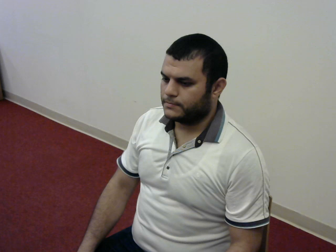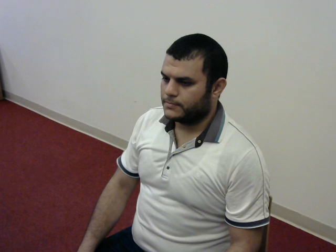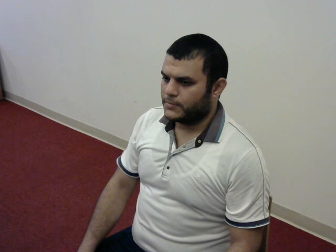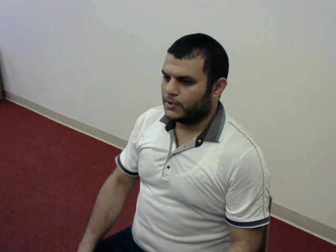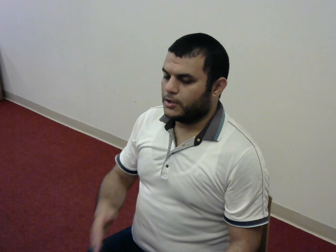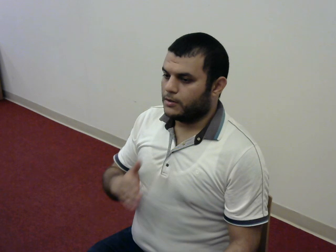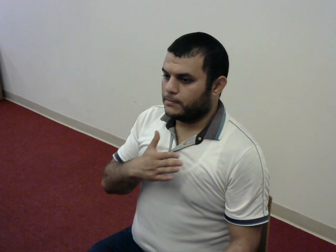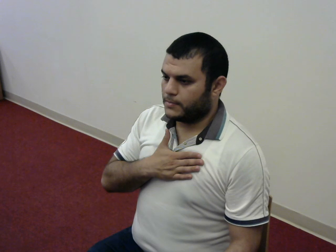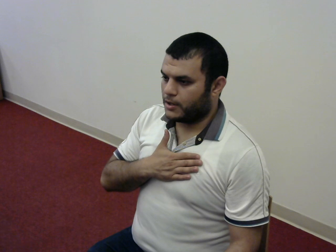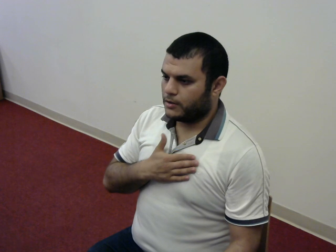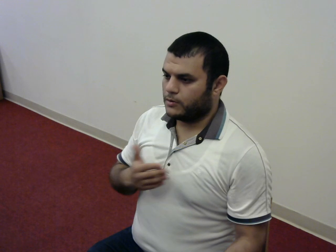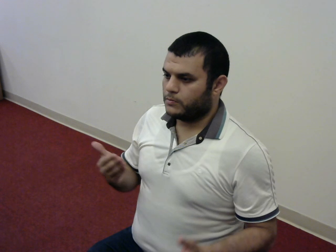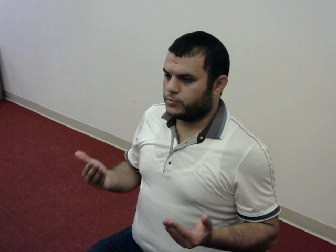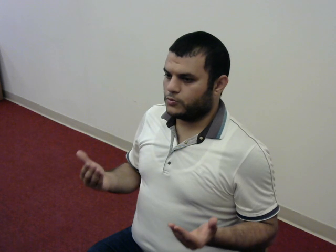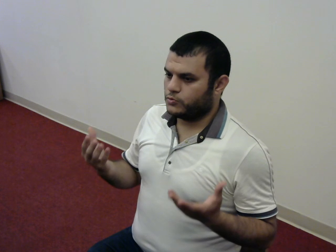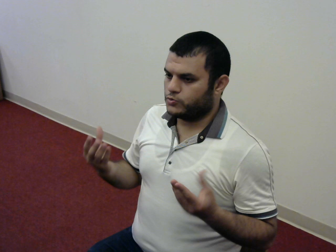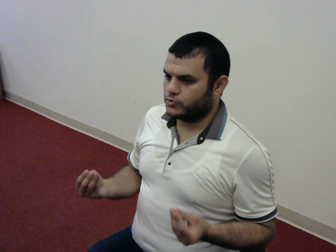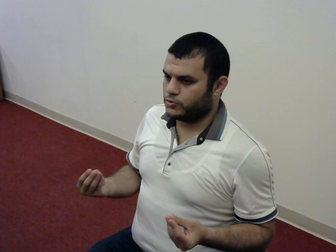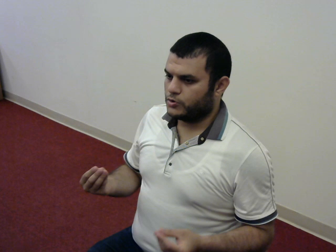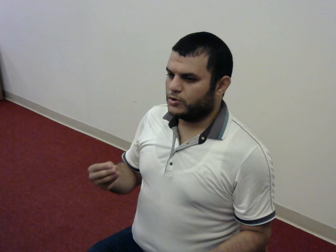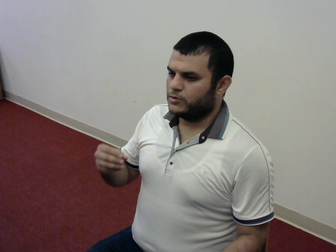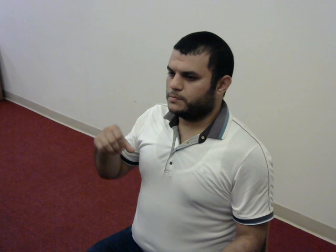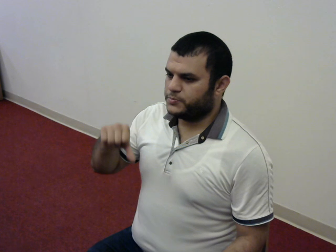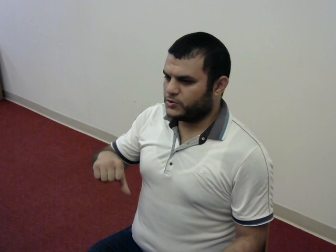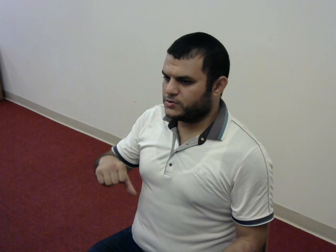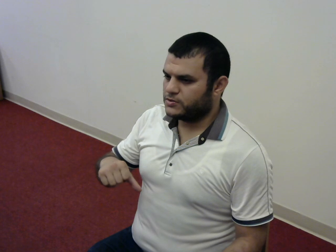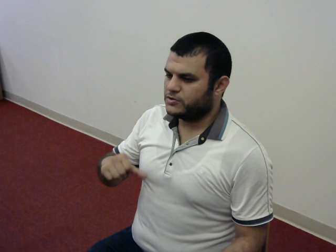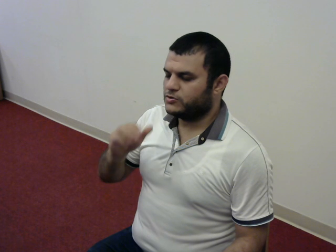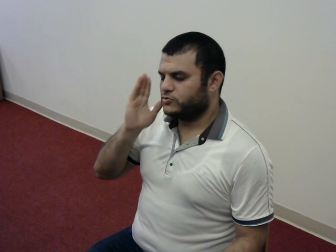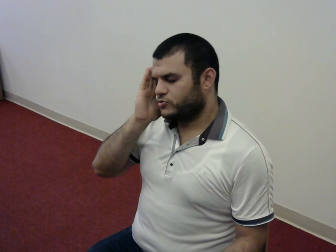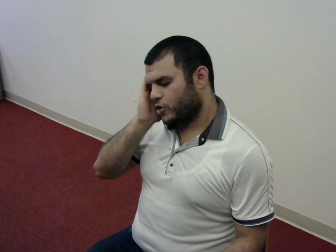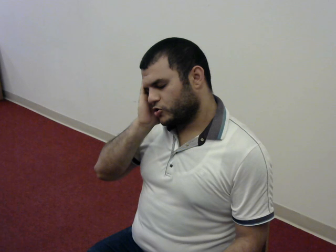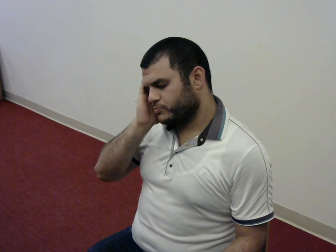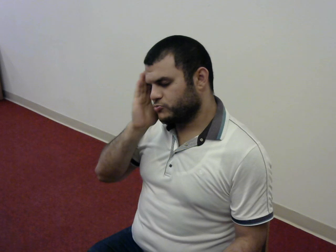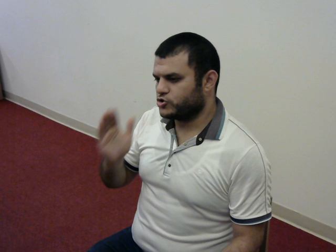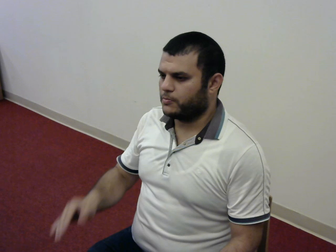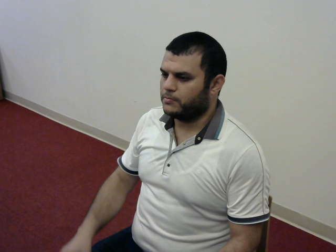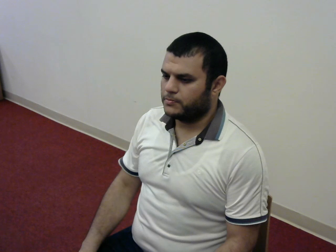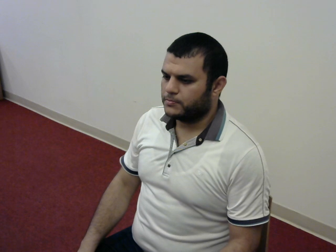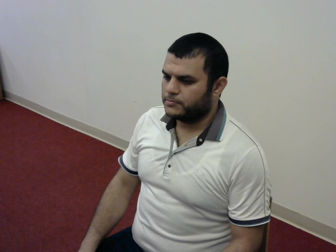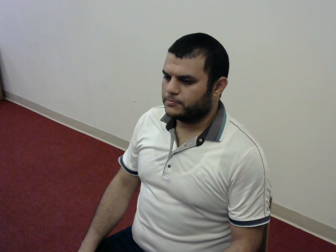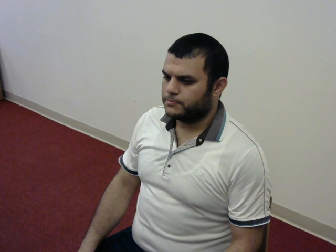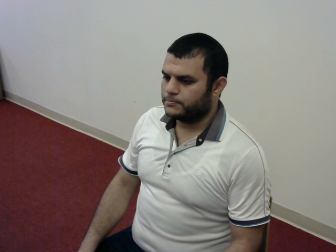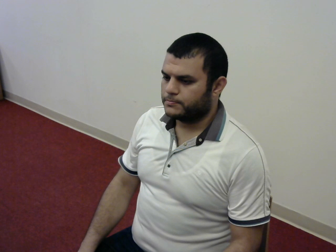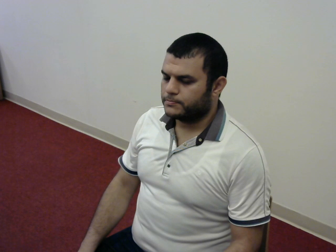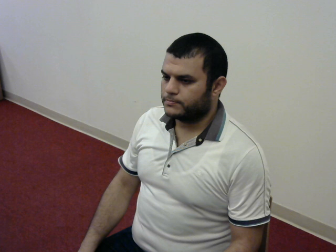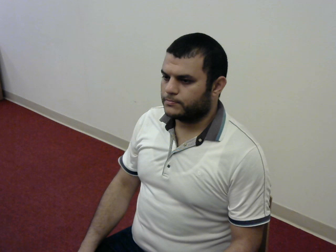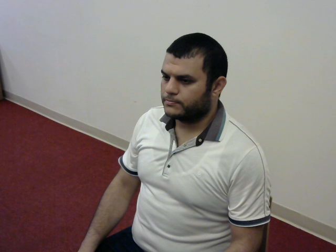Mən bu gün pis yatmışam